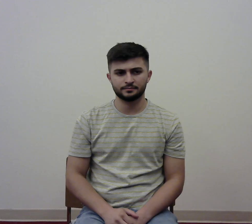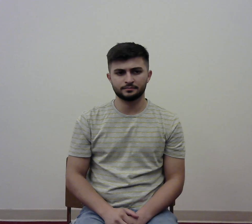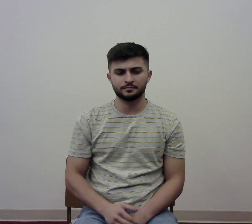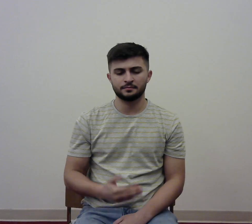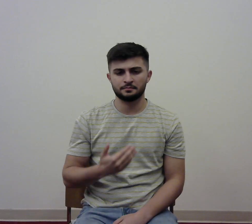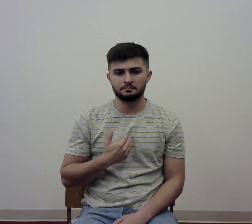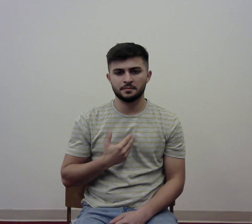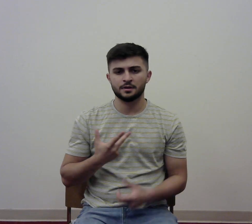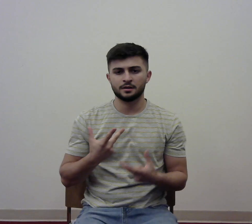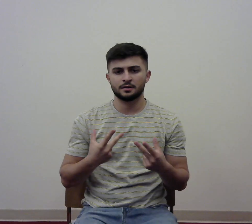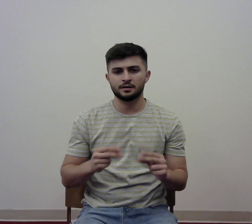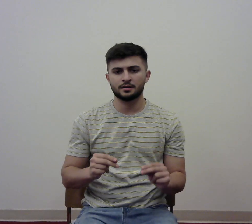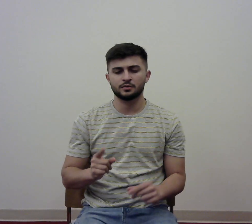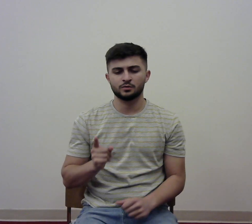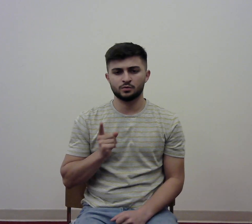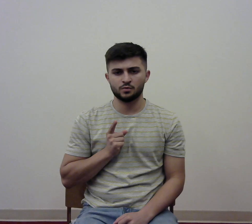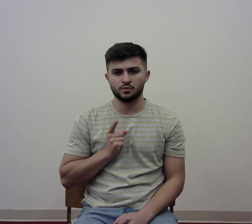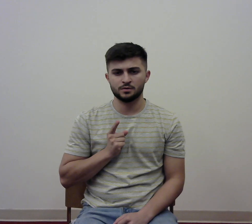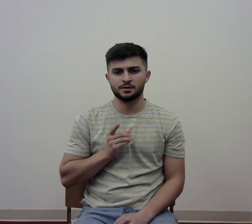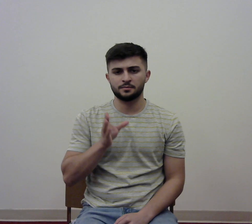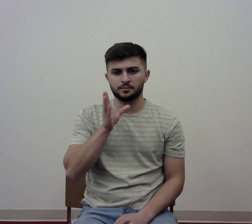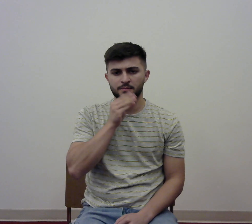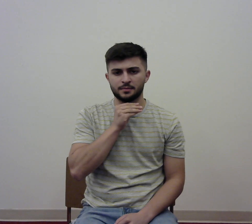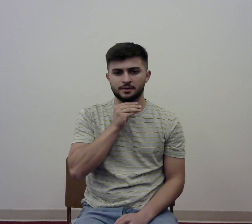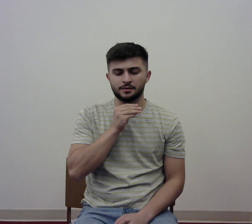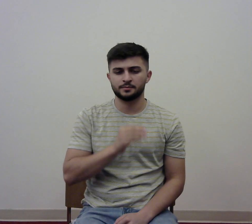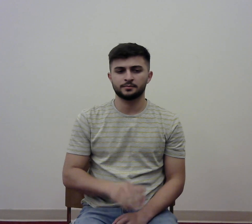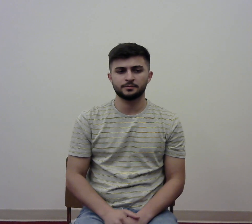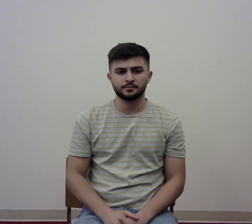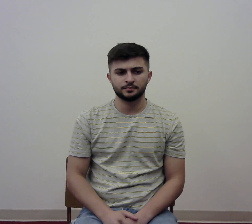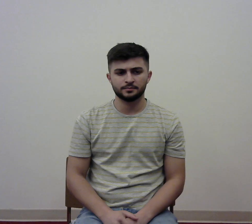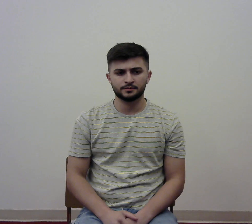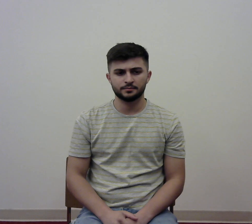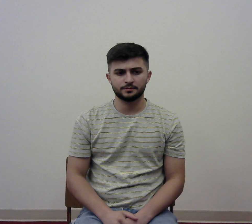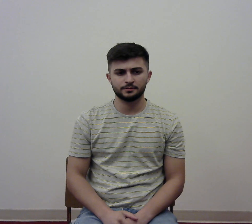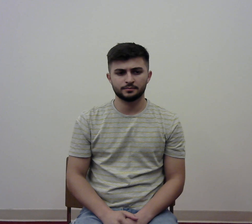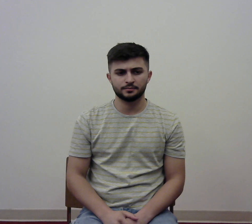Mən harda gözləyə bilərəm?